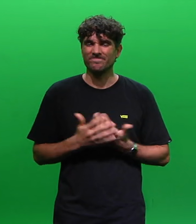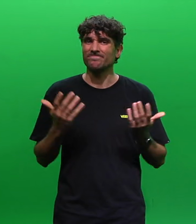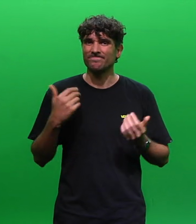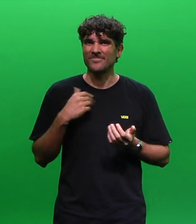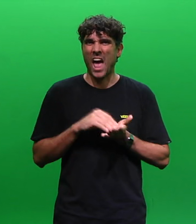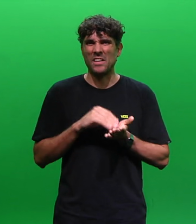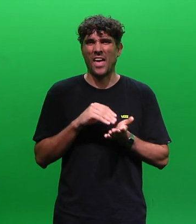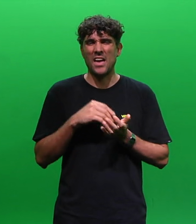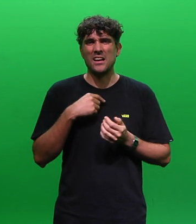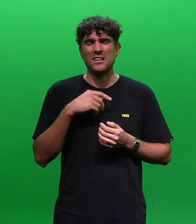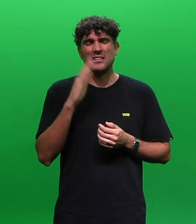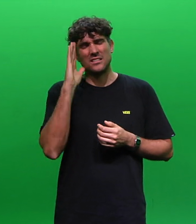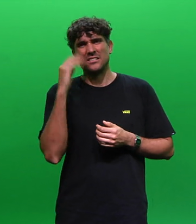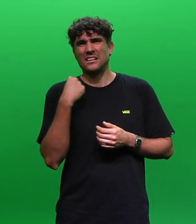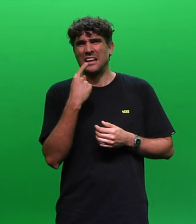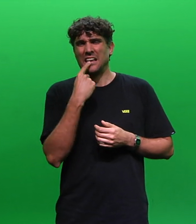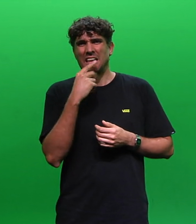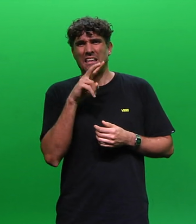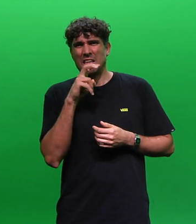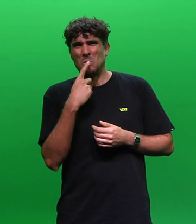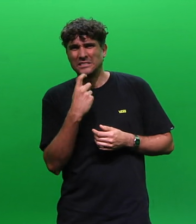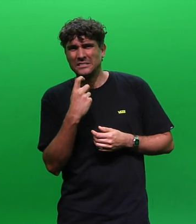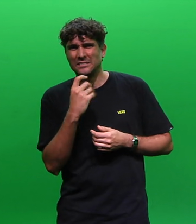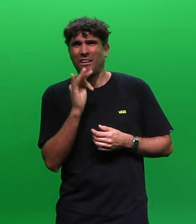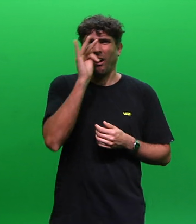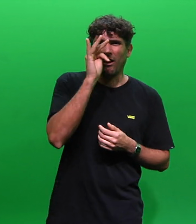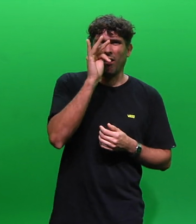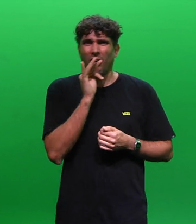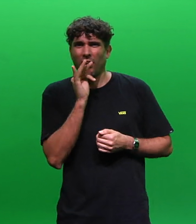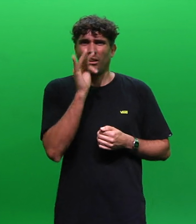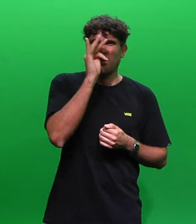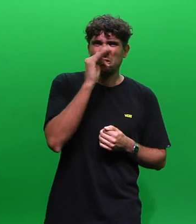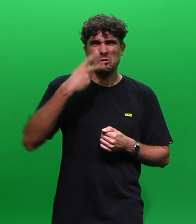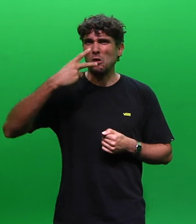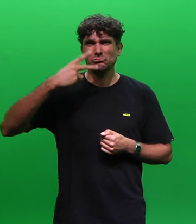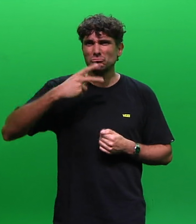De vegades quan dormo em costa respirar per la boca, depsrés pels nas, o per tots dos.